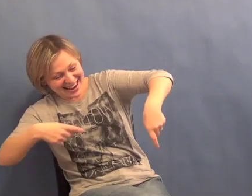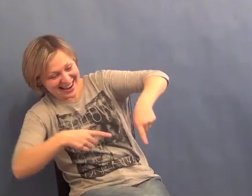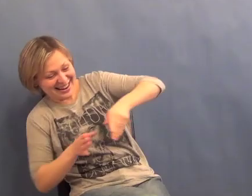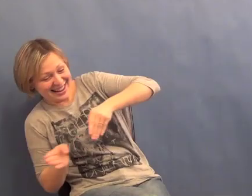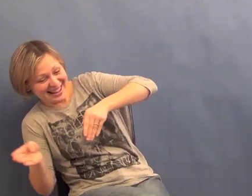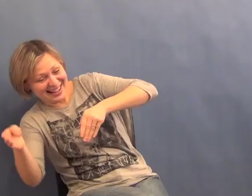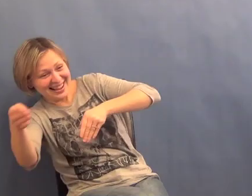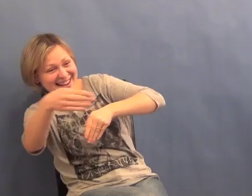Krzywo idzie.